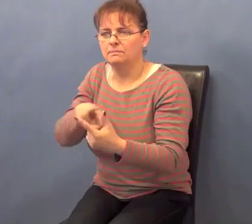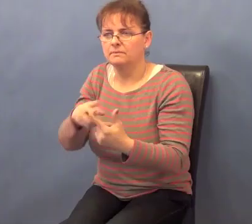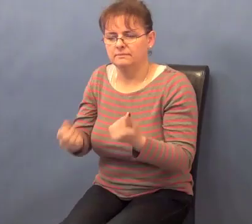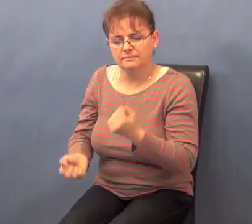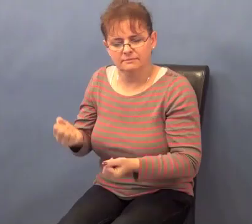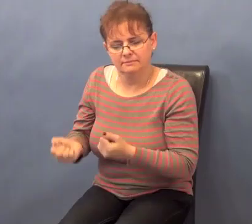To albo to.